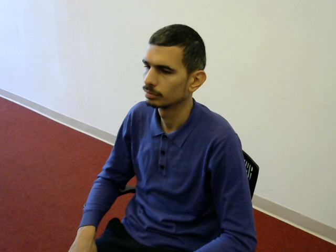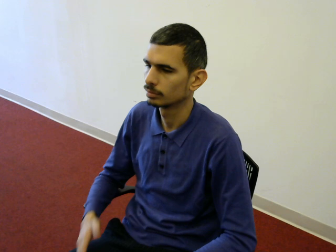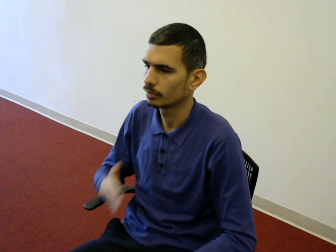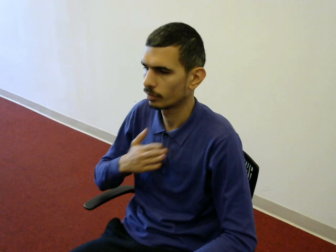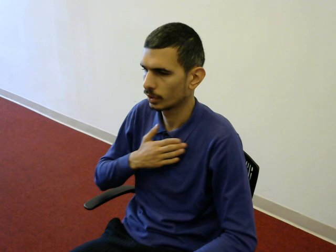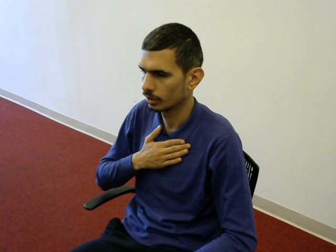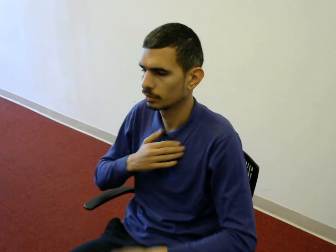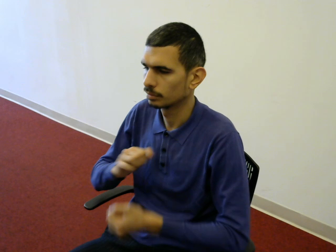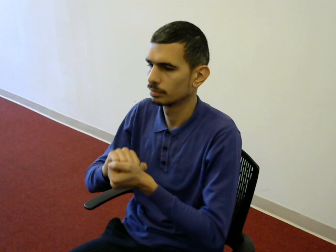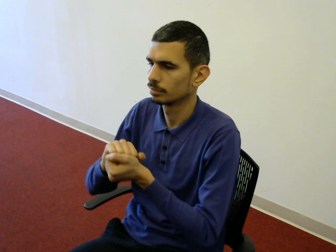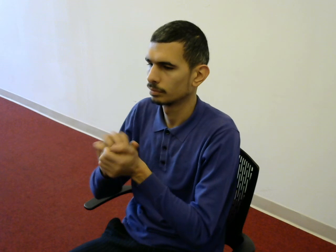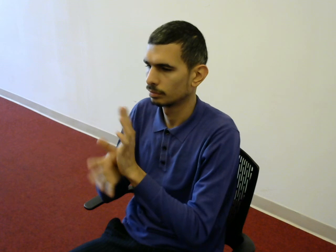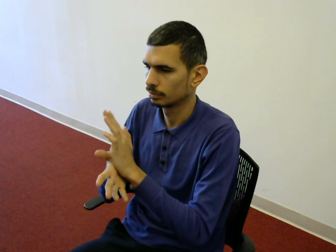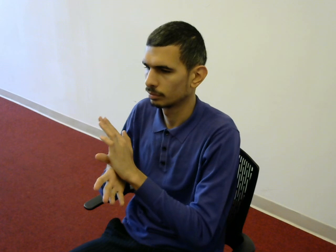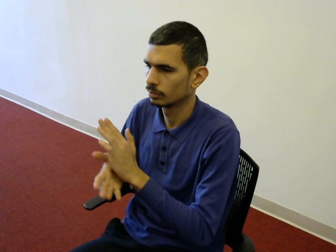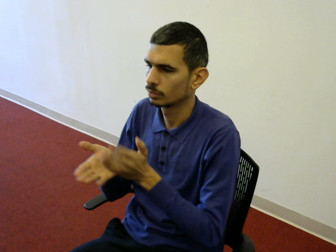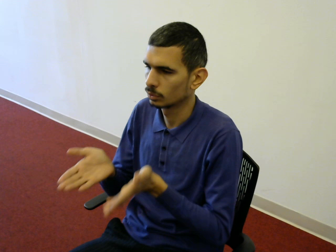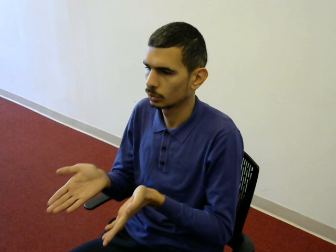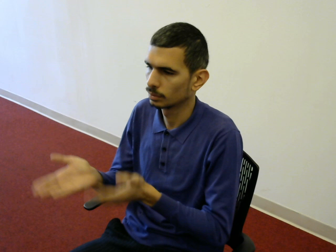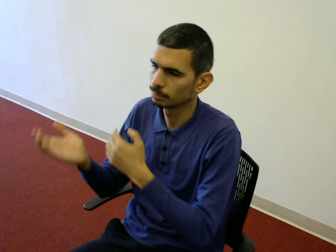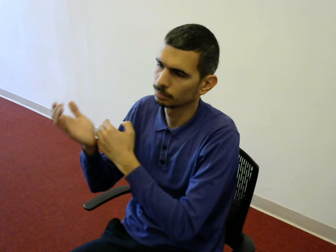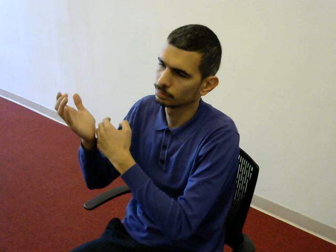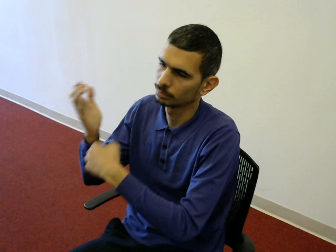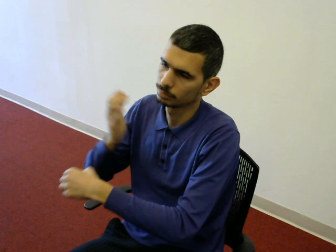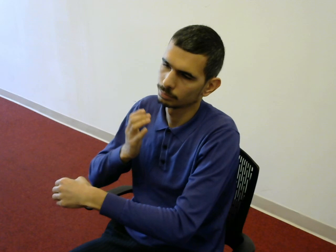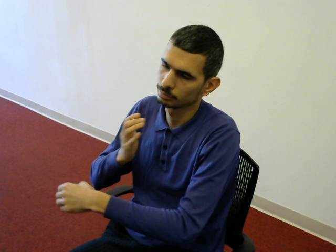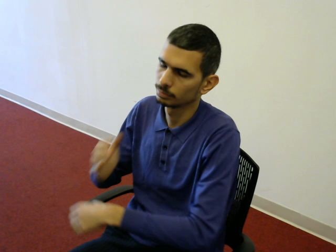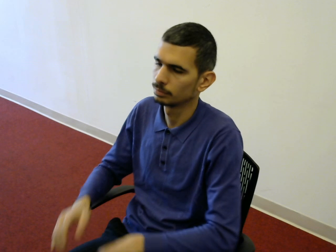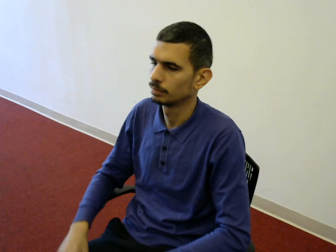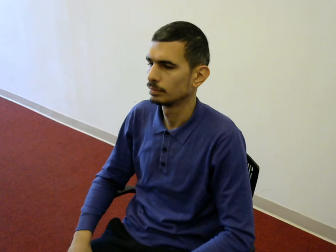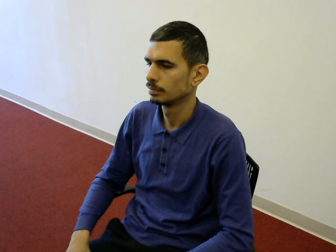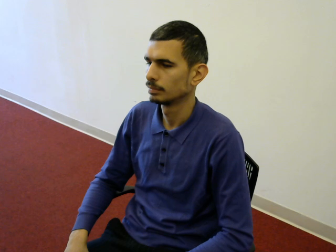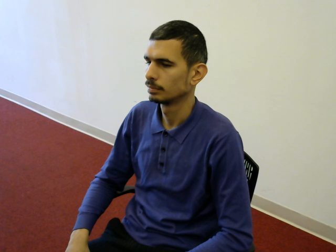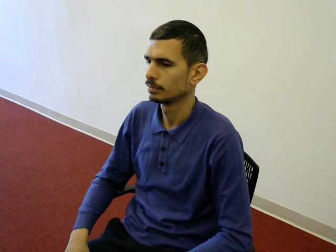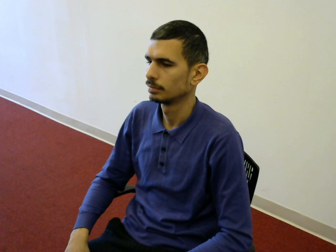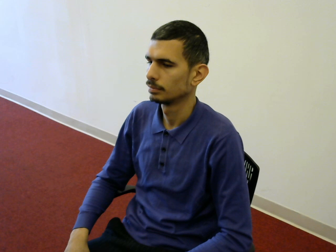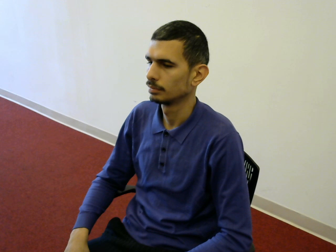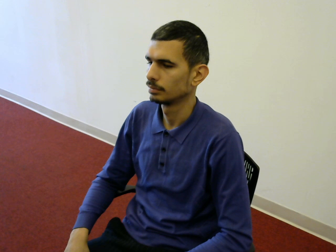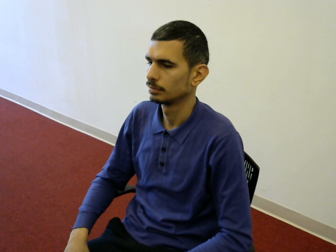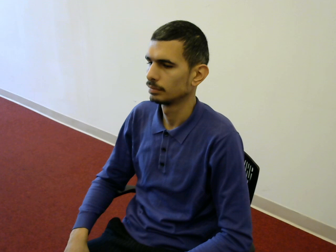Məni ASAN Xidmətdən bura göndəriblər